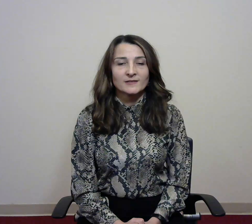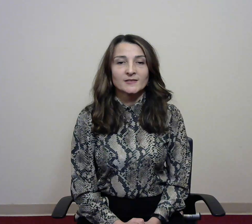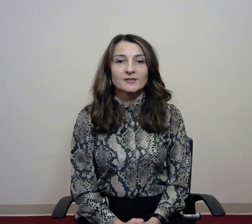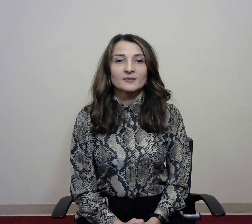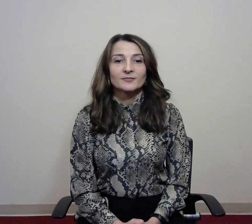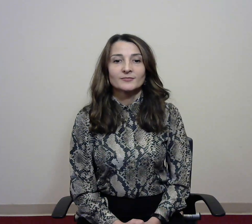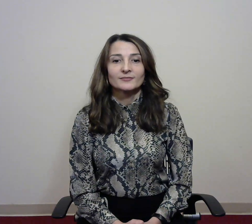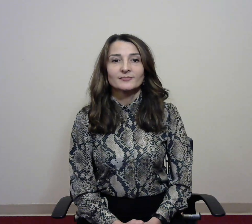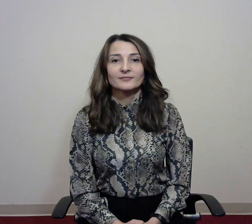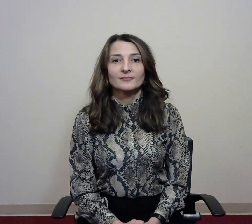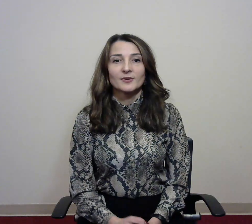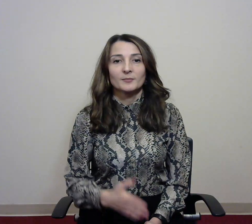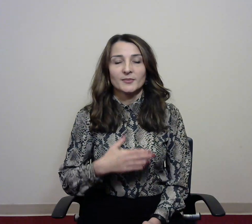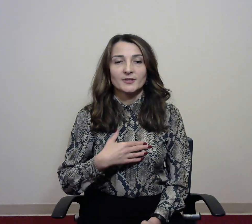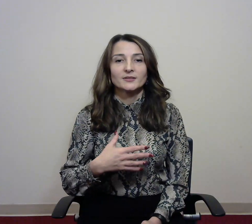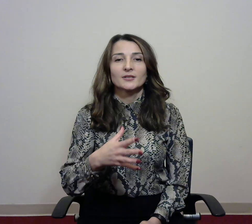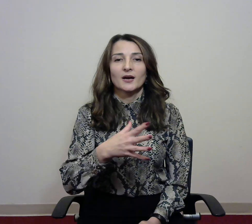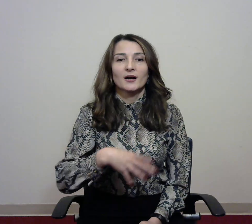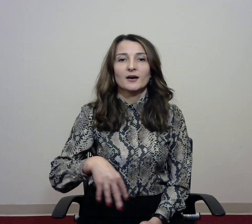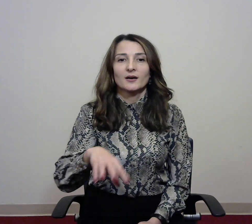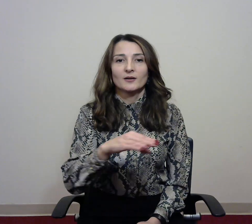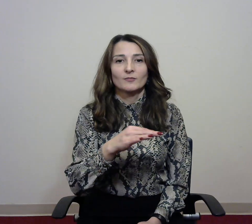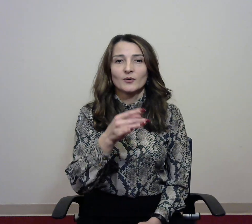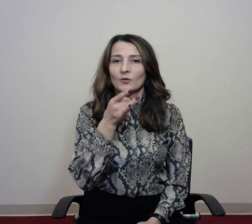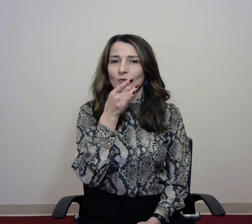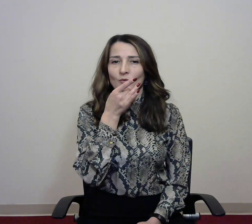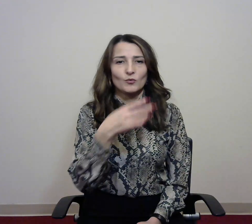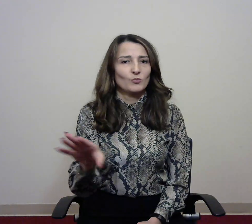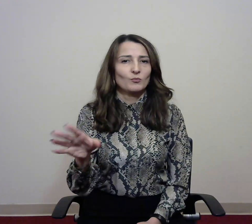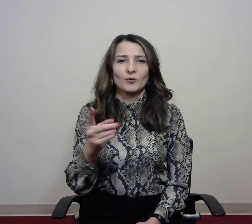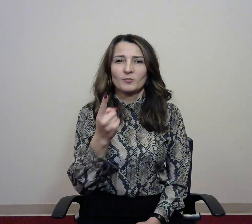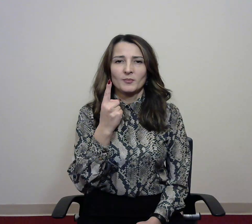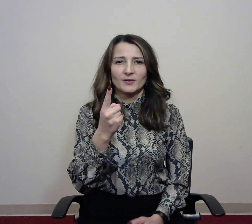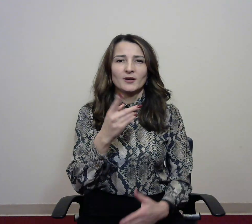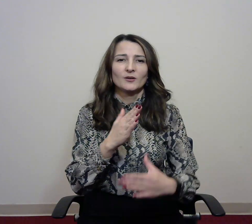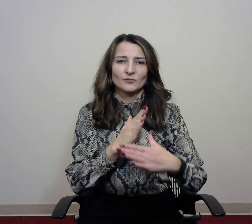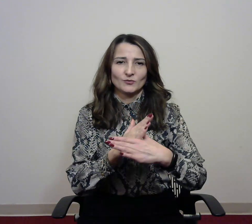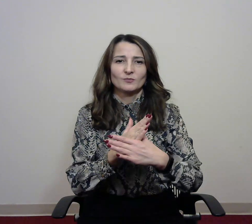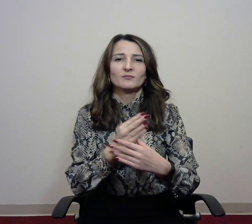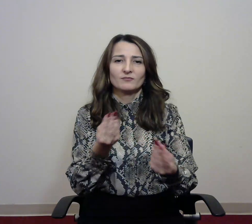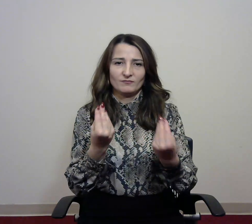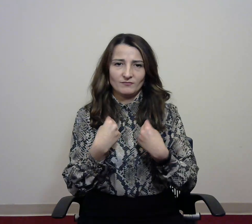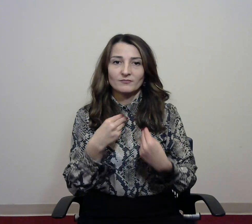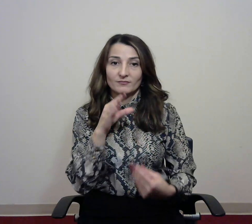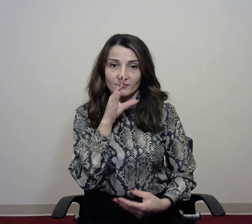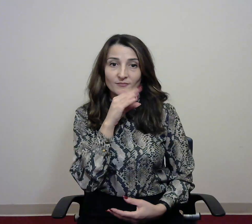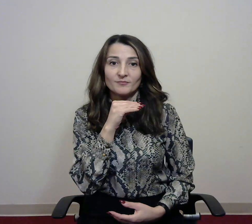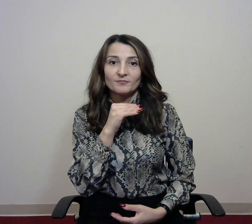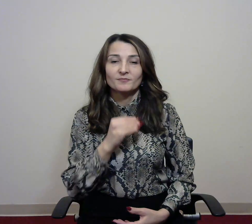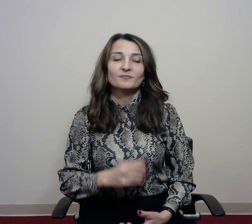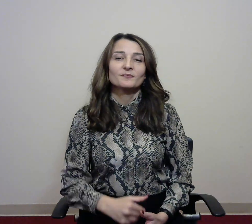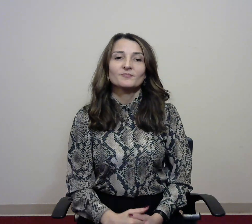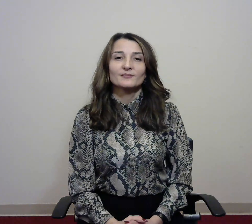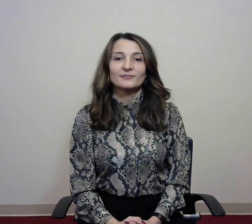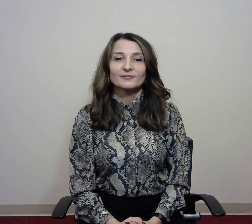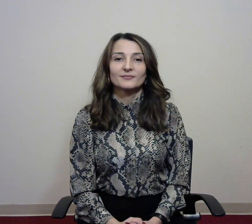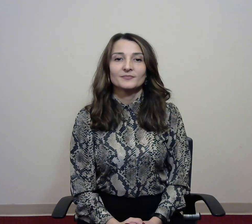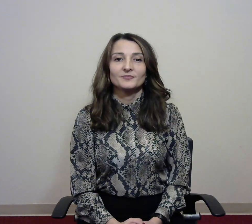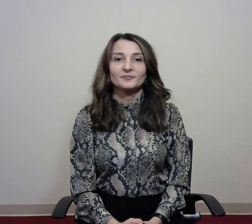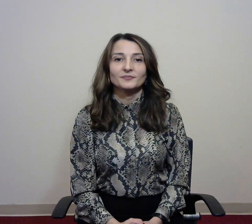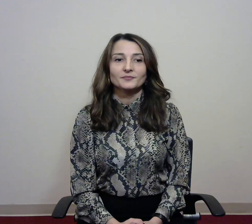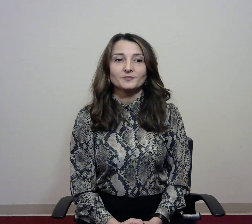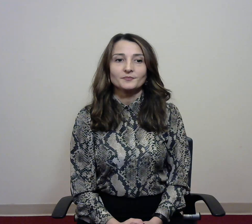Bizə hər hansı bir yardım düşürmü?